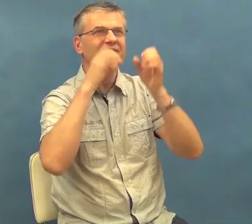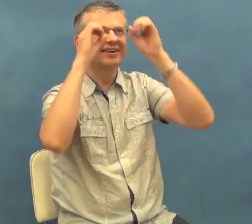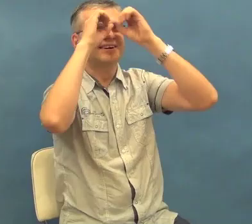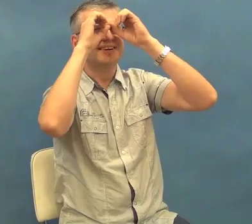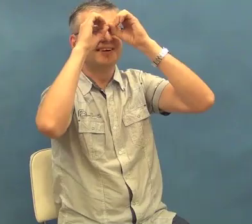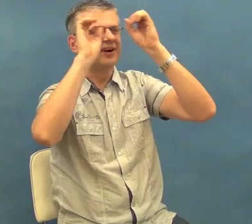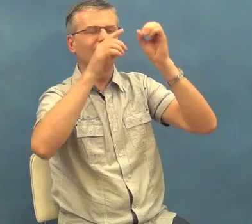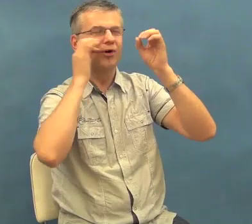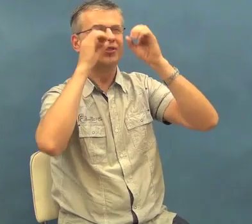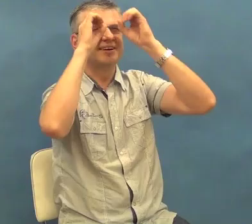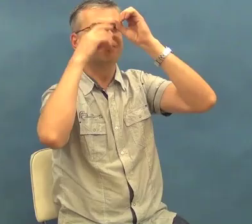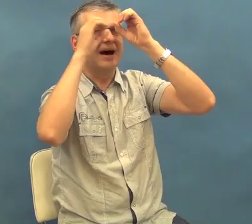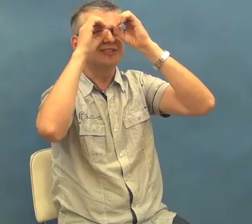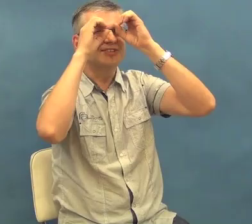Nie, kot patrzy przez lornetkę.